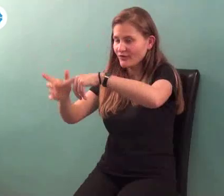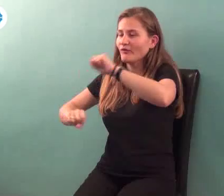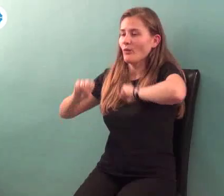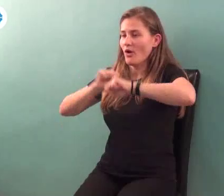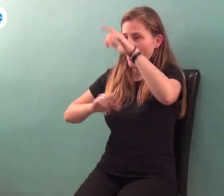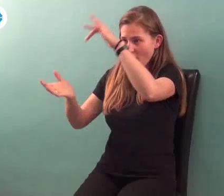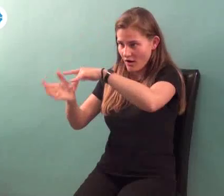Dociera na miejsce.